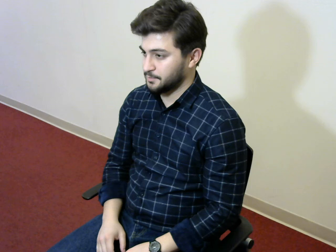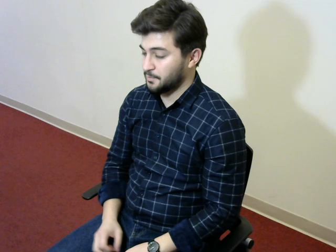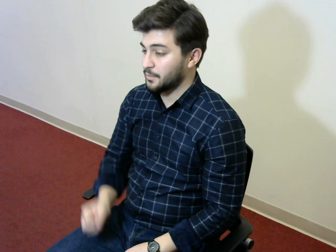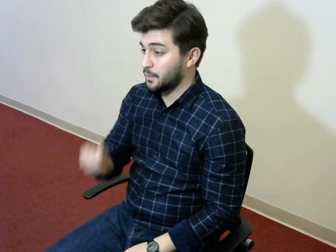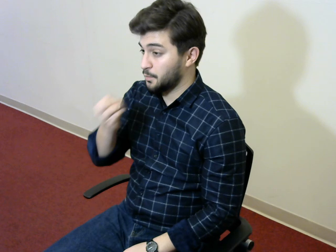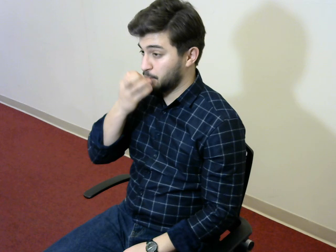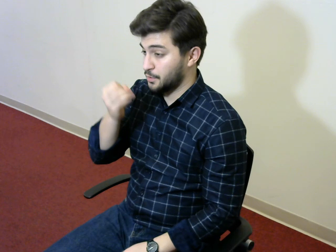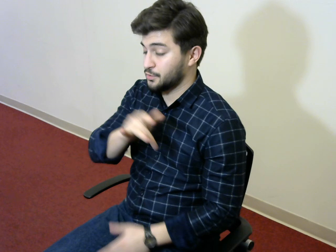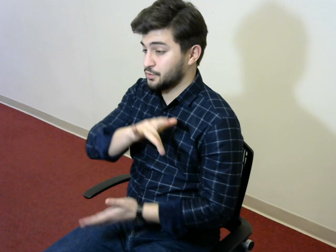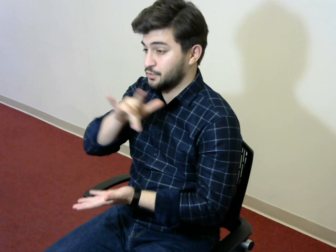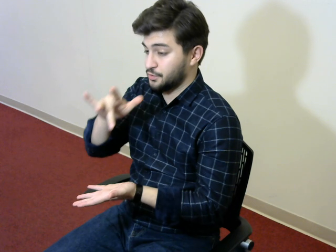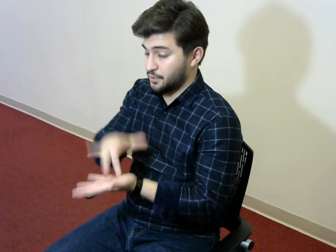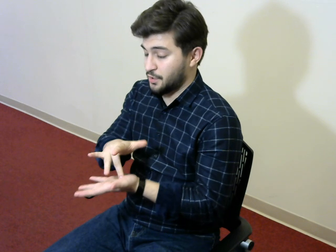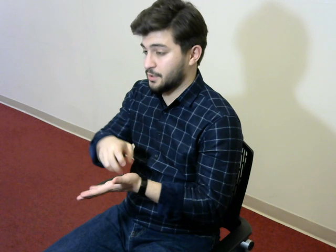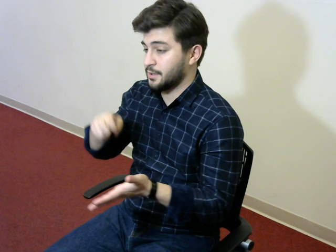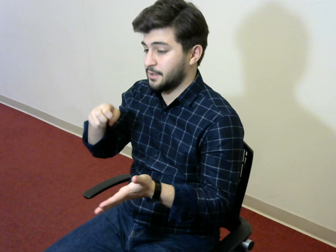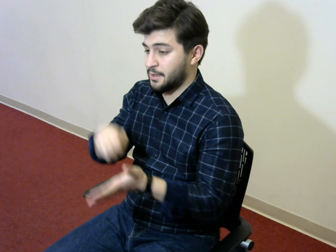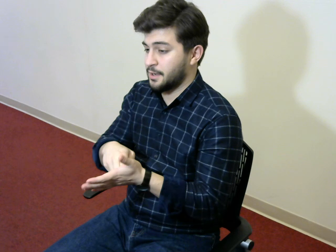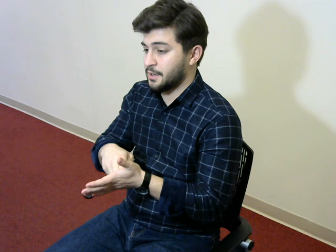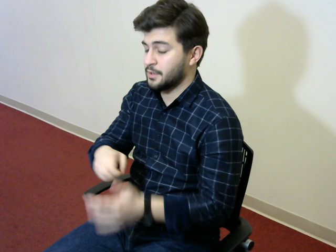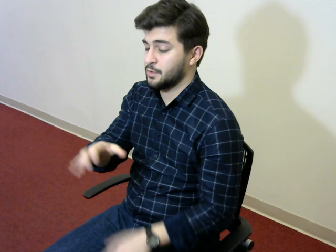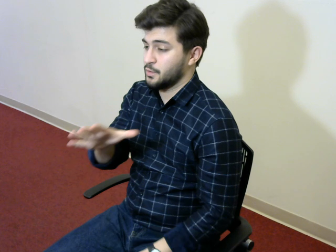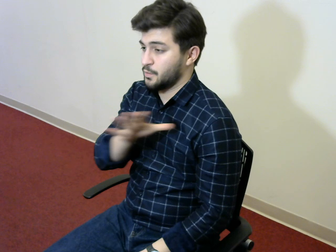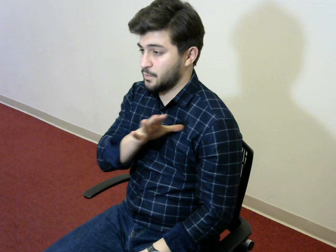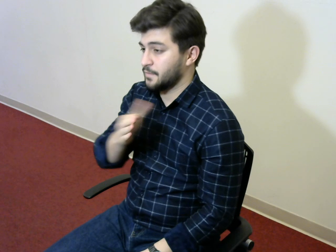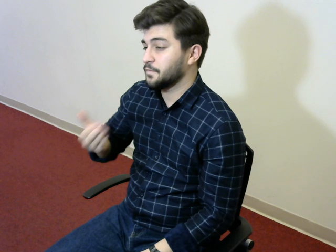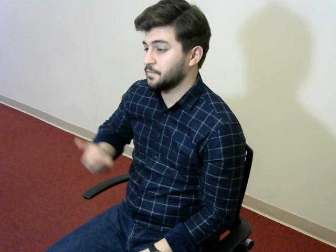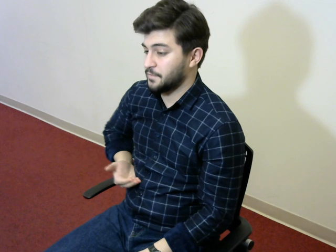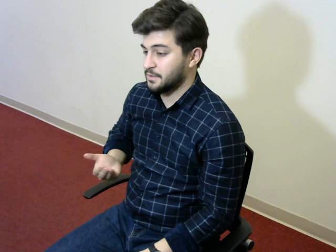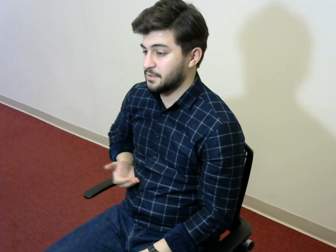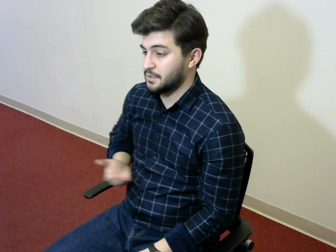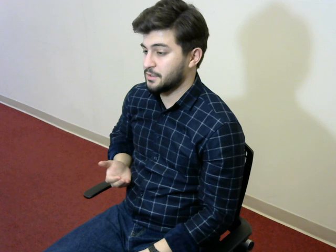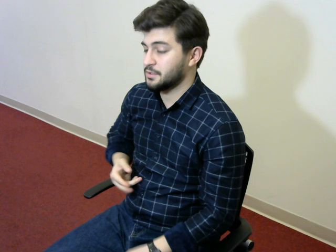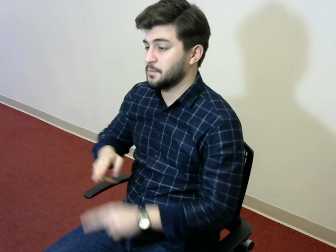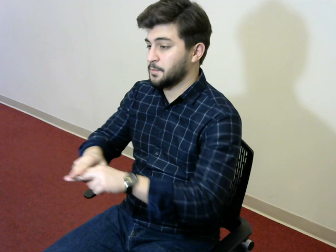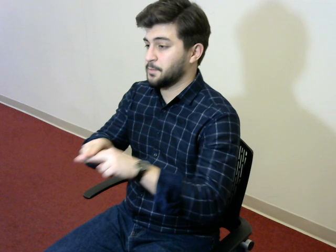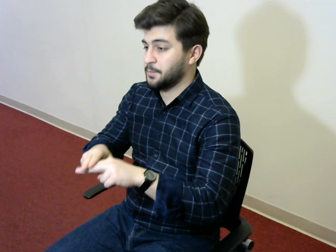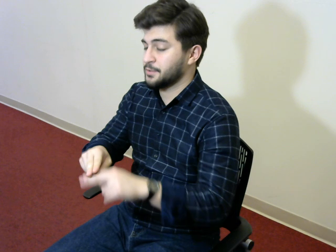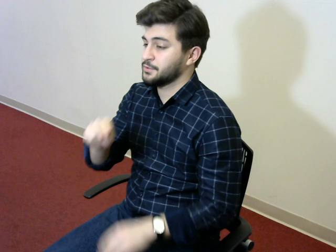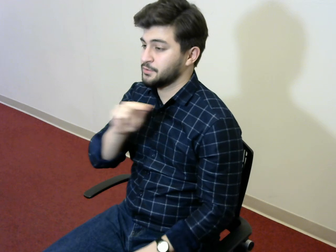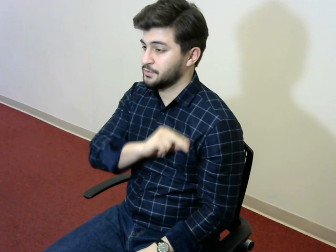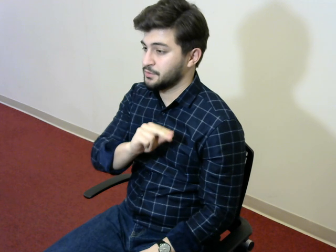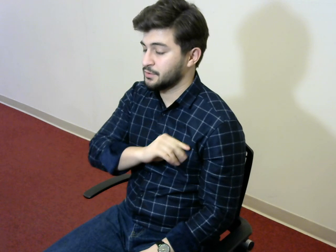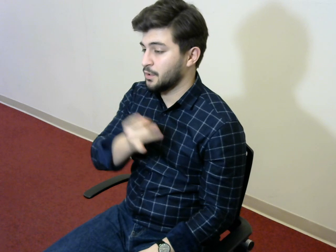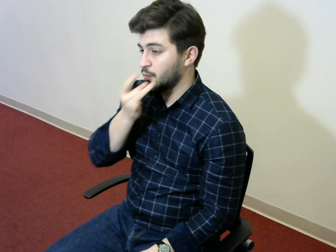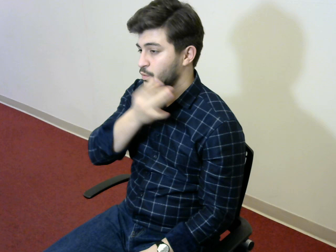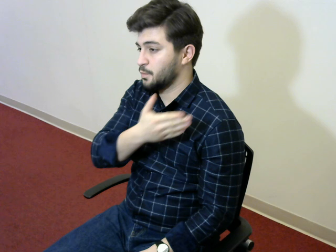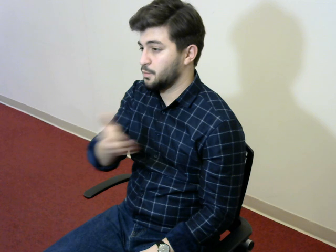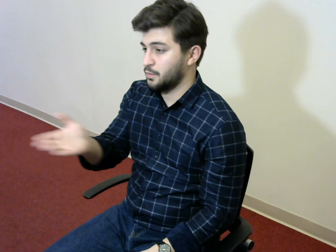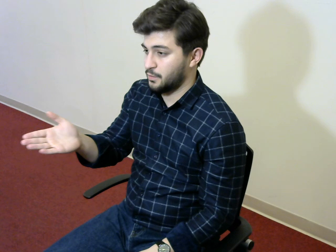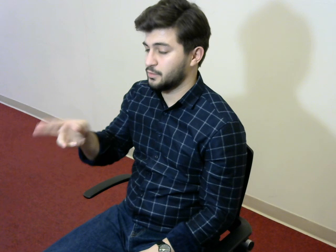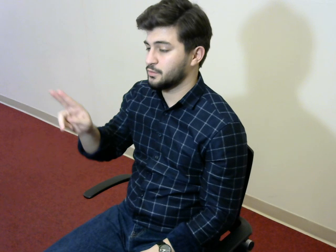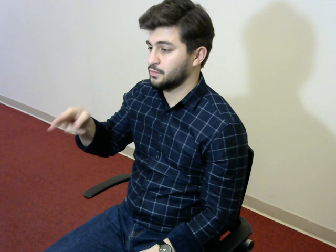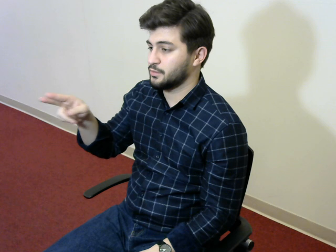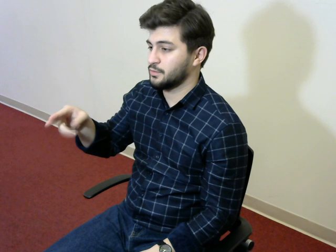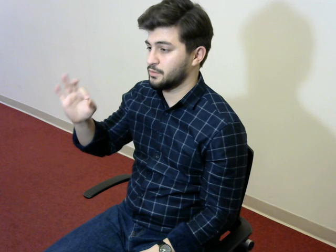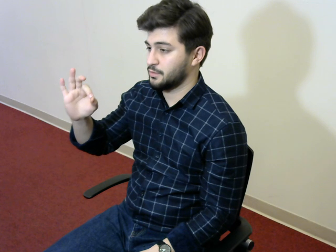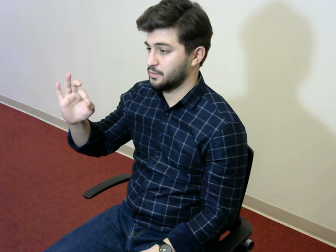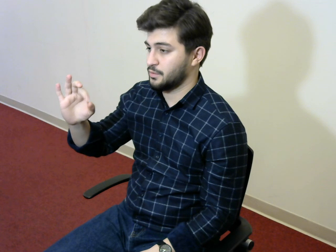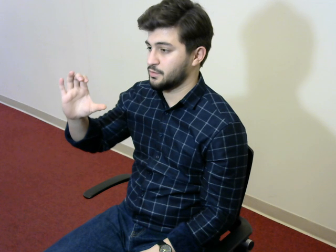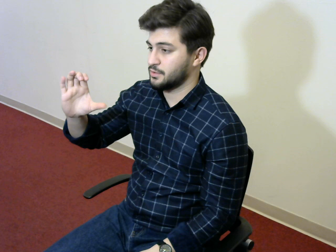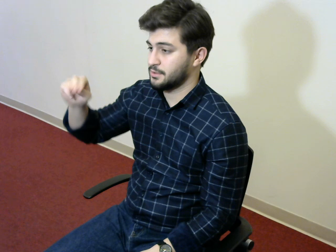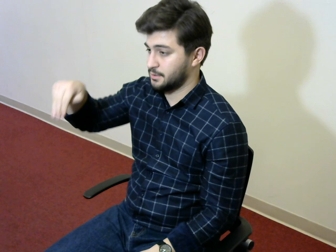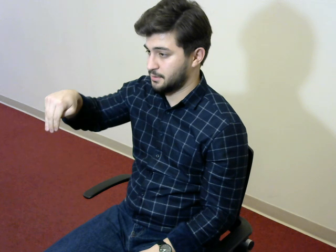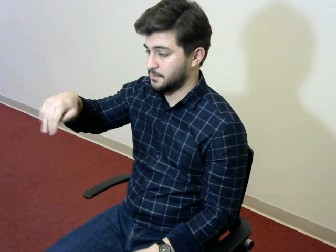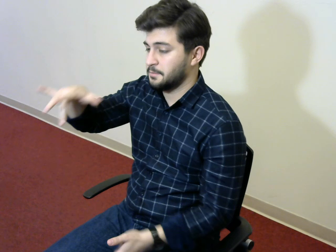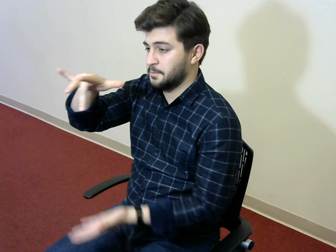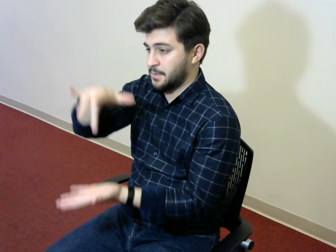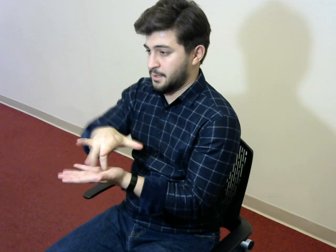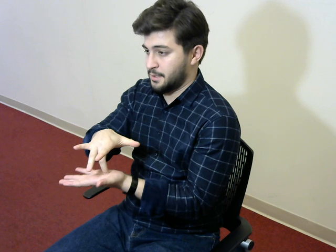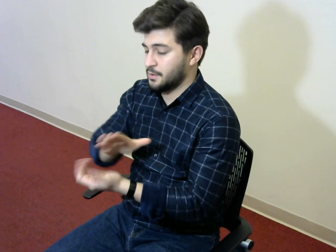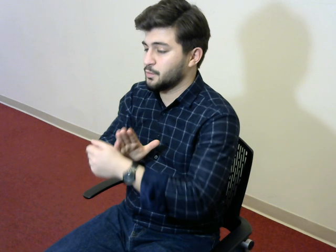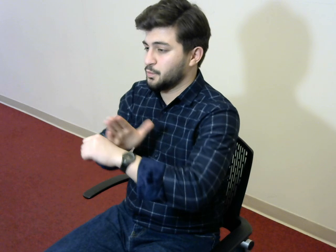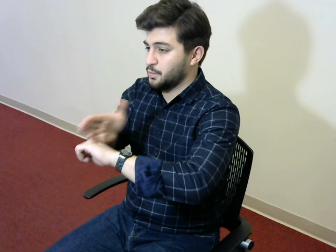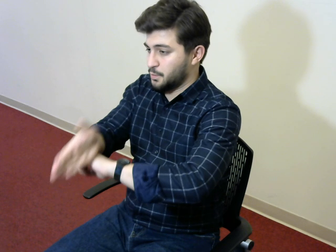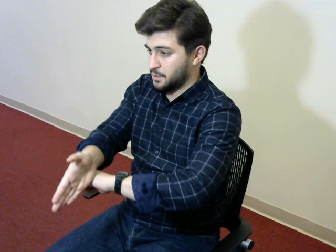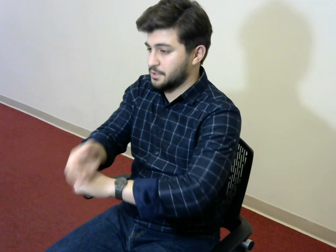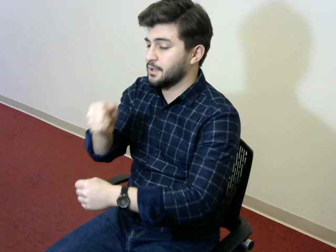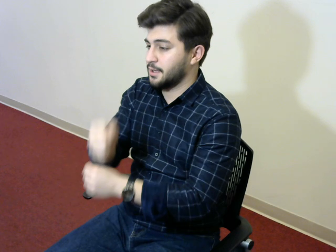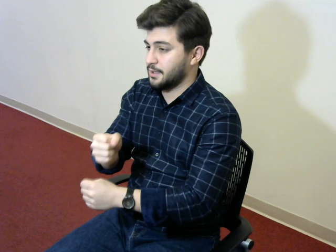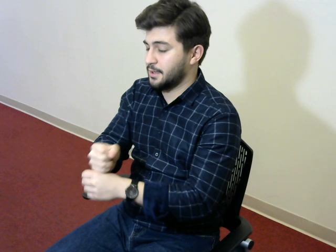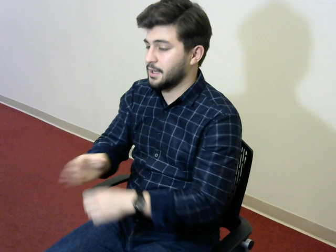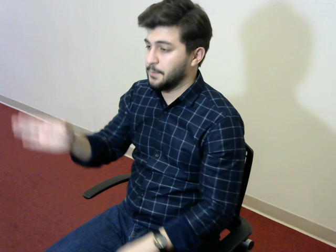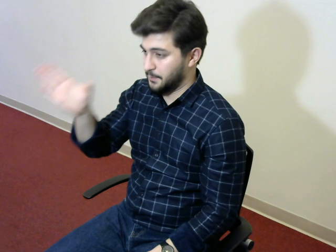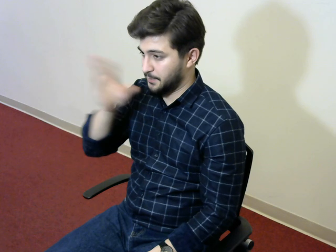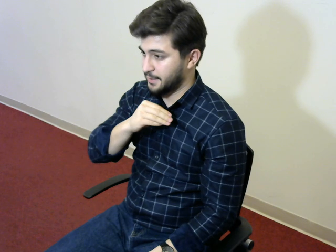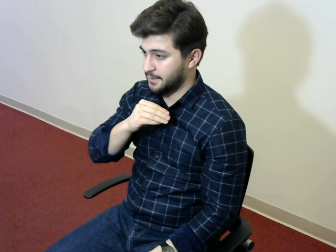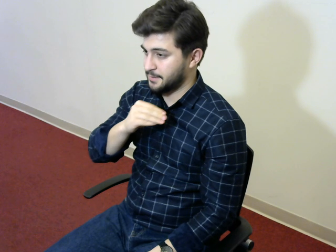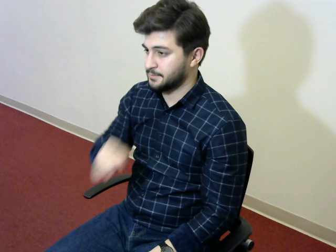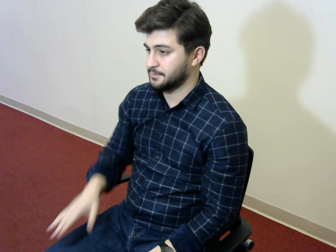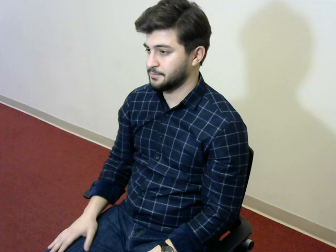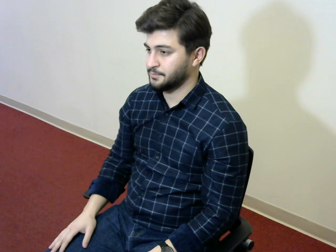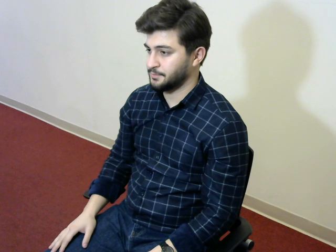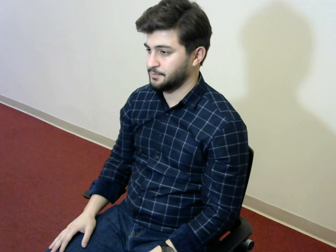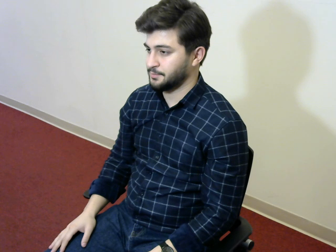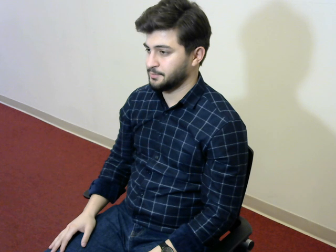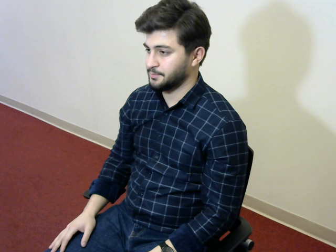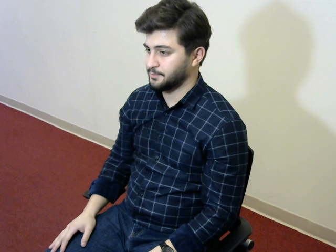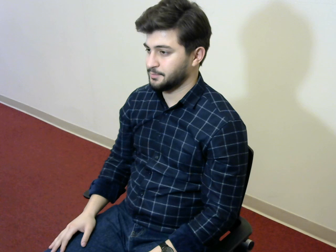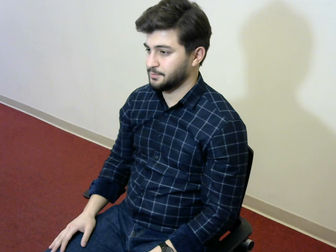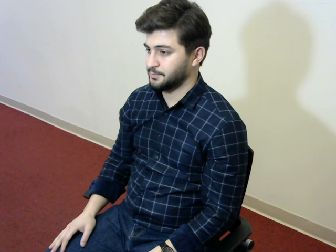Bakı şəhərində qeydiyyatda olan vətəndaşlar paytaxtda işləyən istənilən DOST mərkəzinə yaxınlaşa bilər